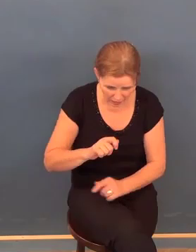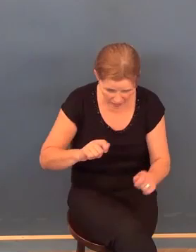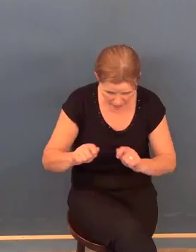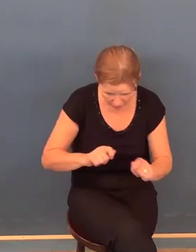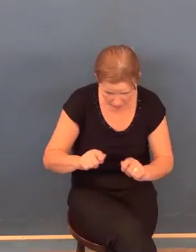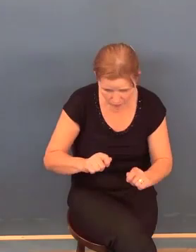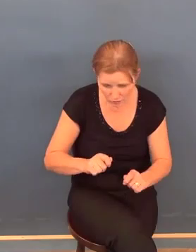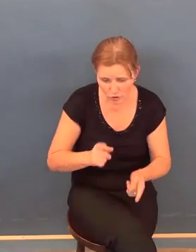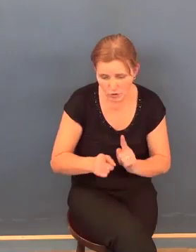Alarm.